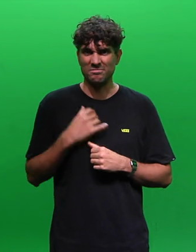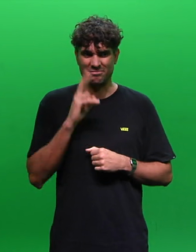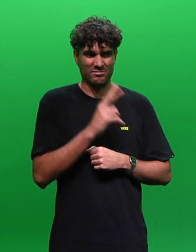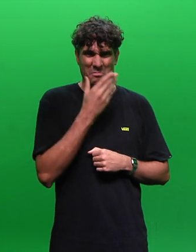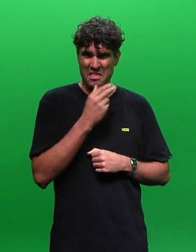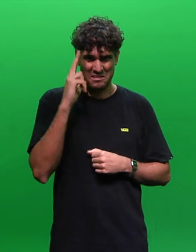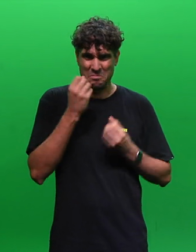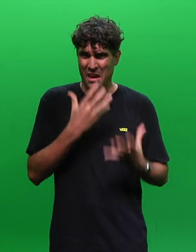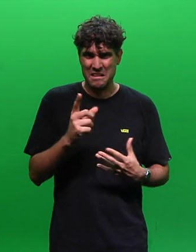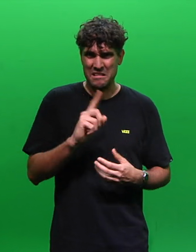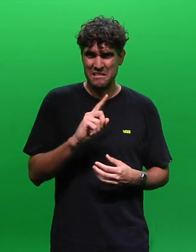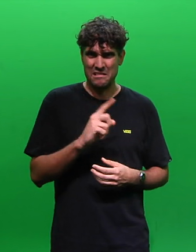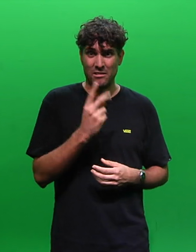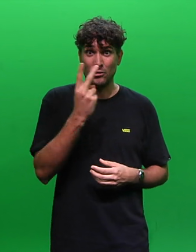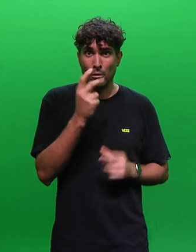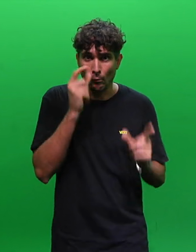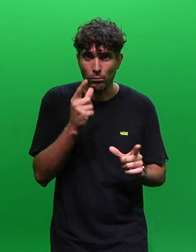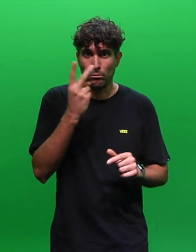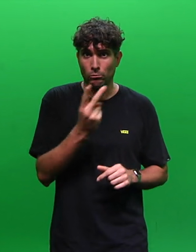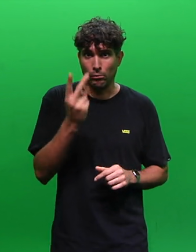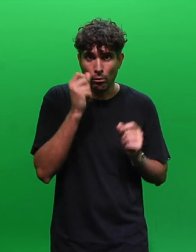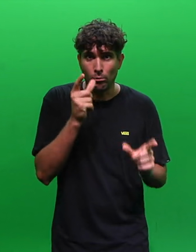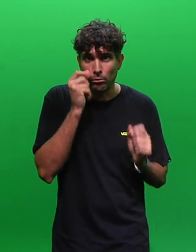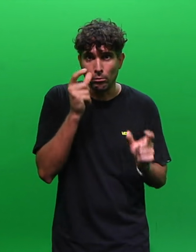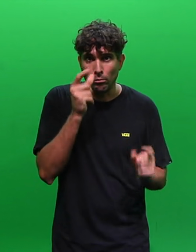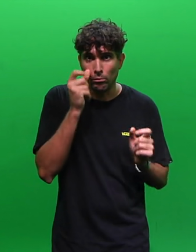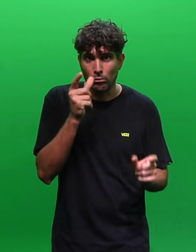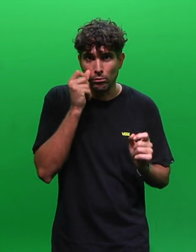Sembla que no dorm bé, cada dues hores es desperta.